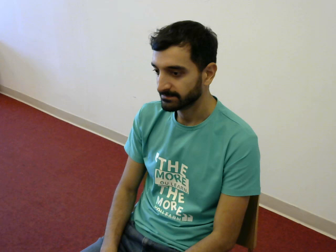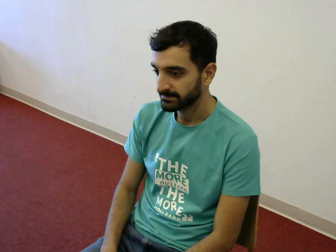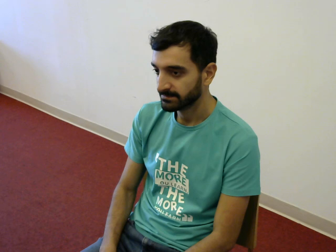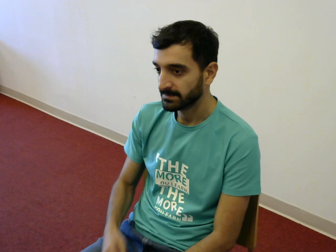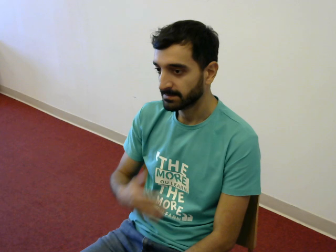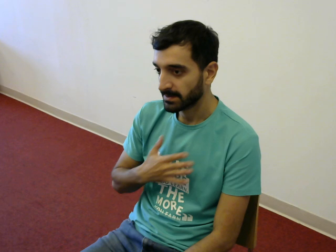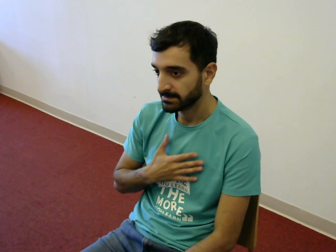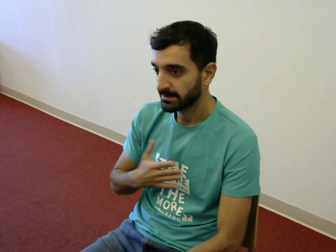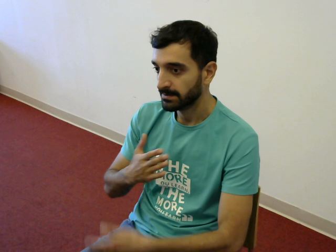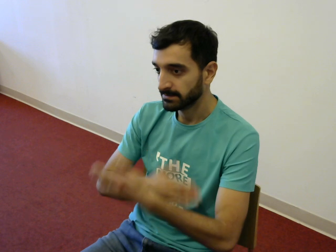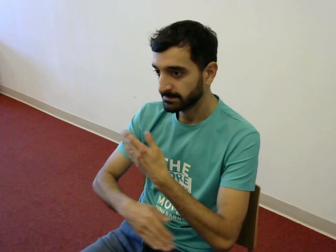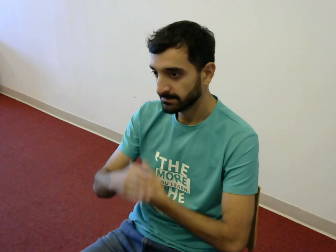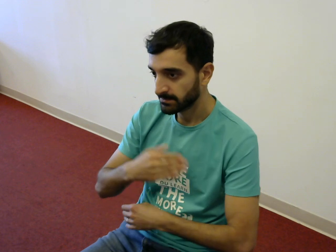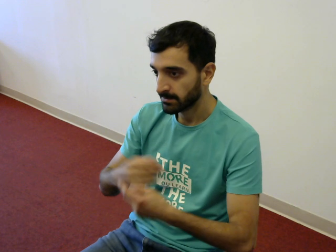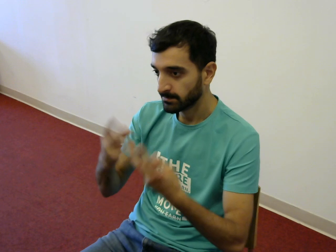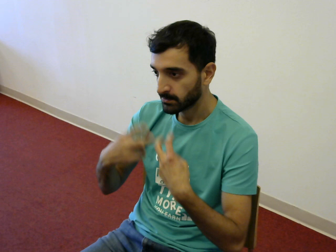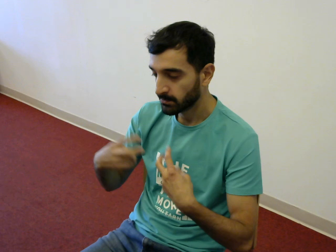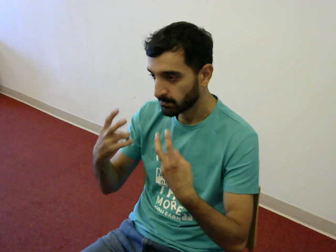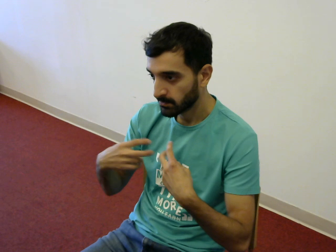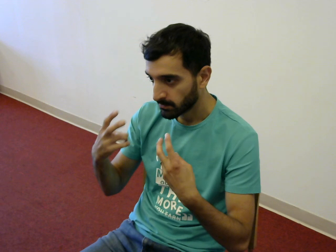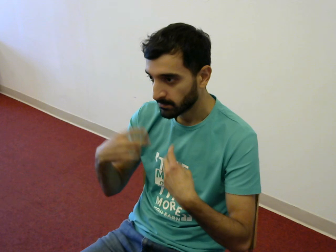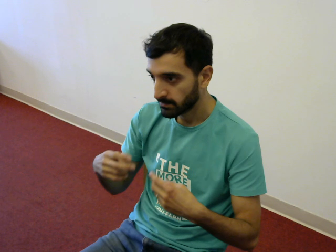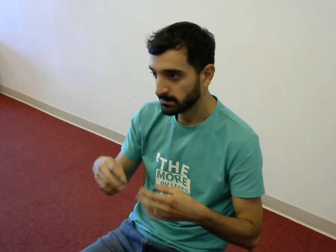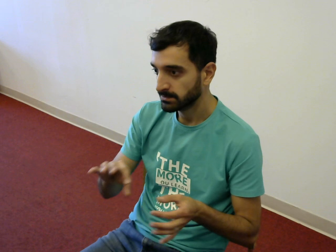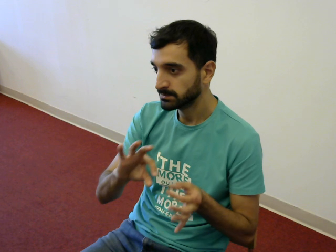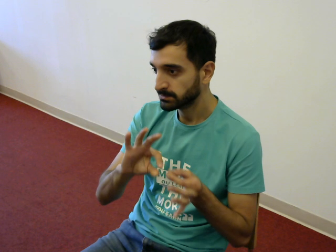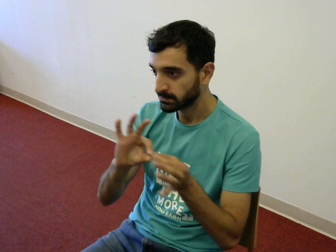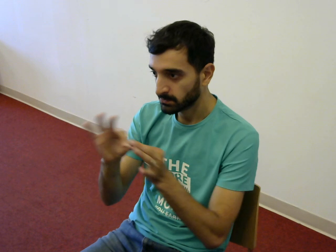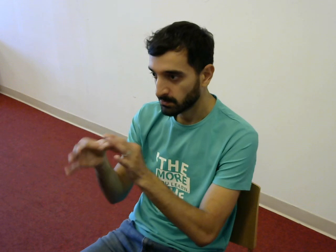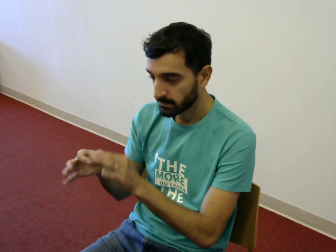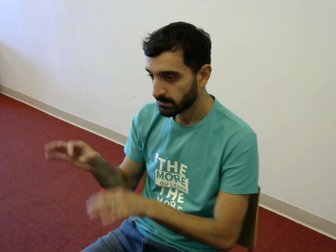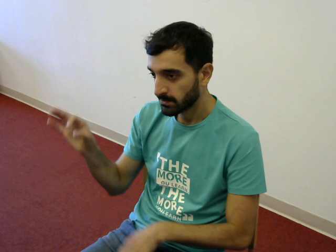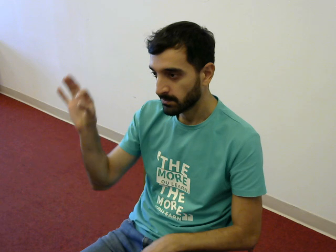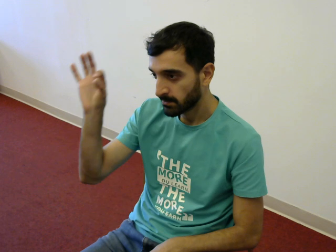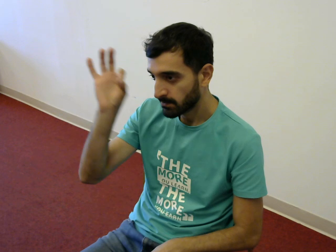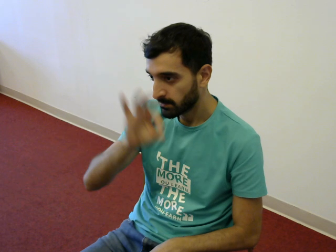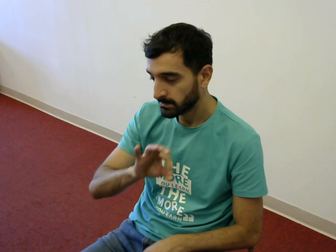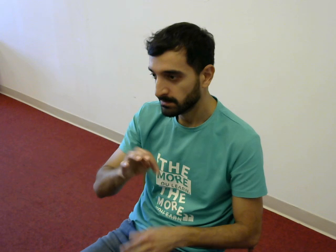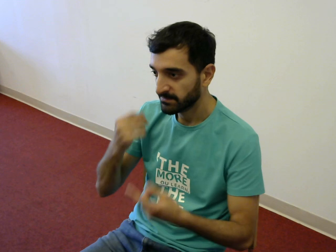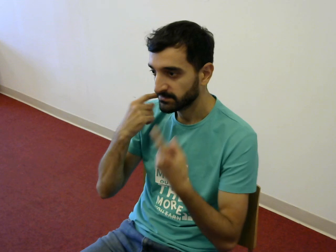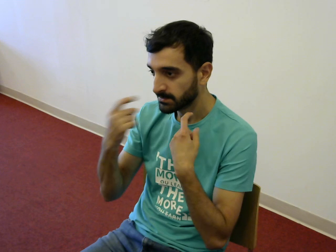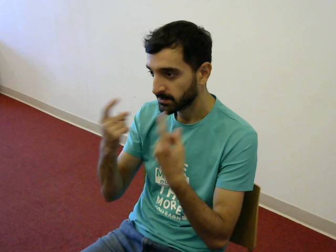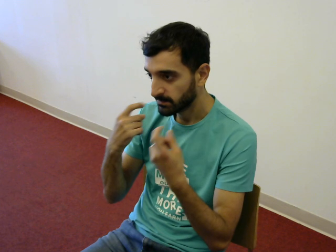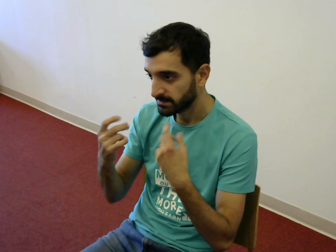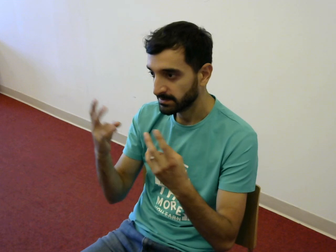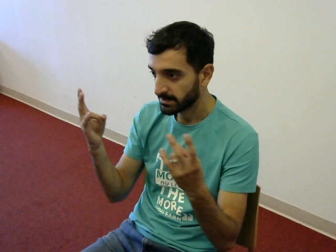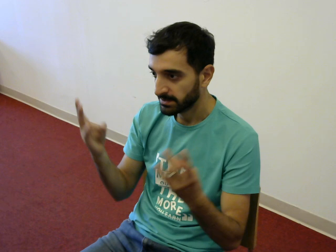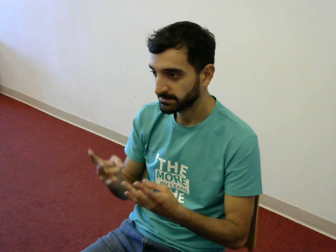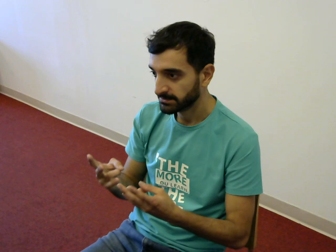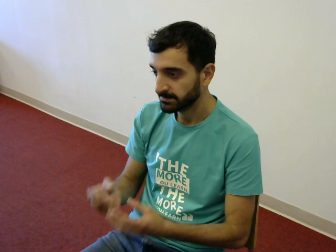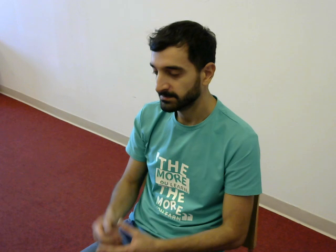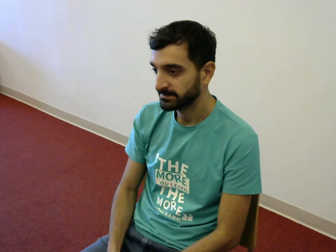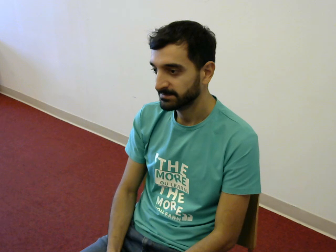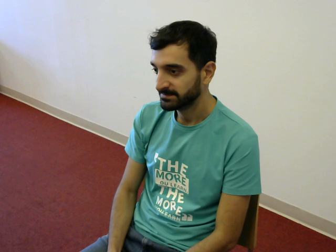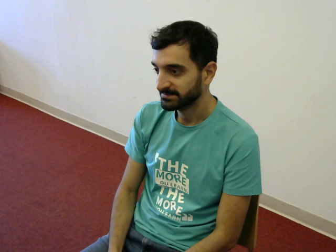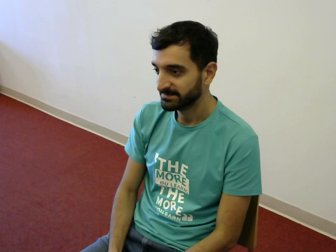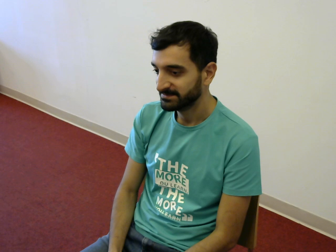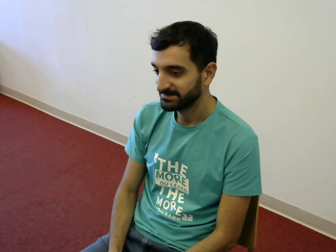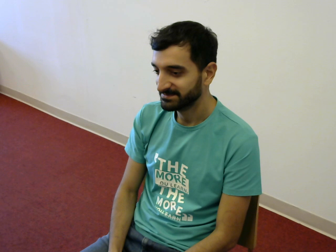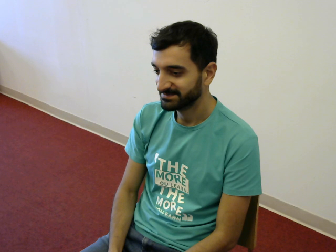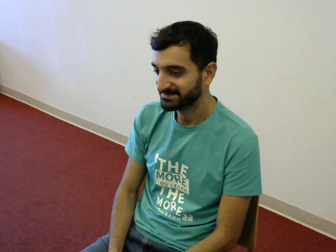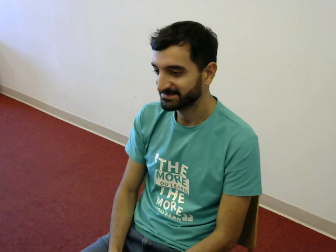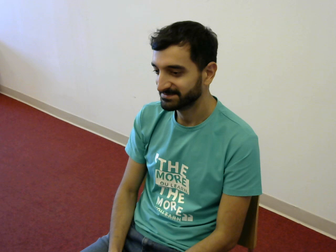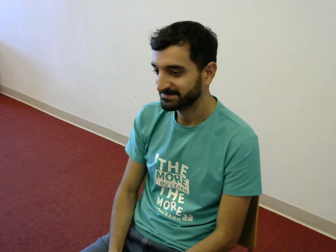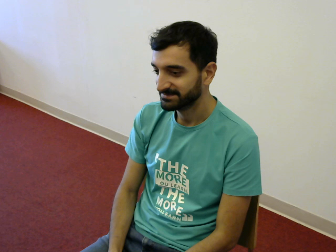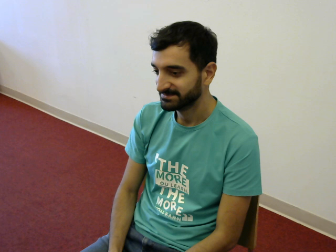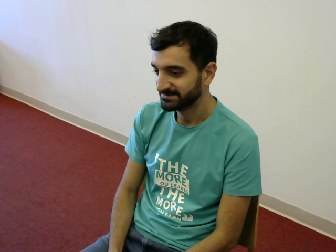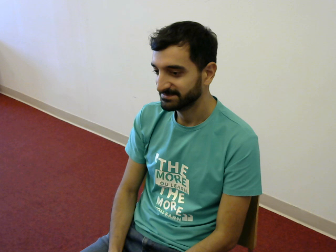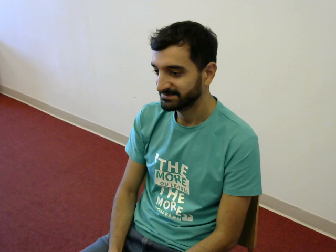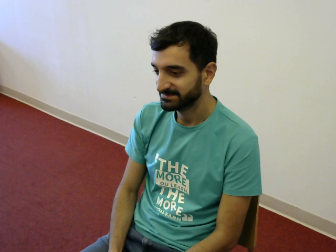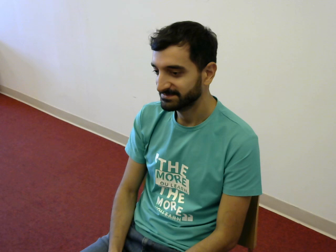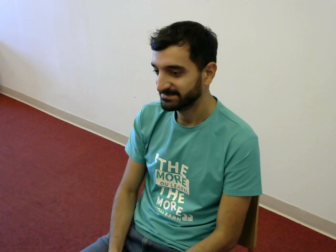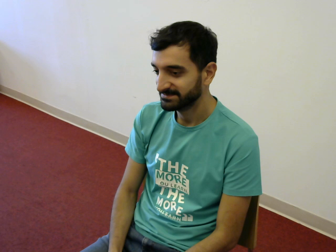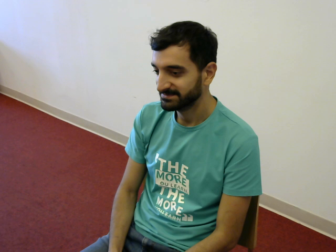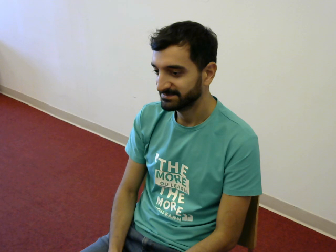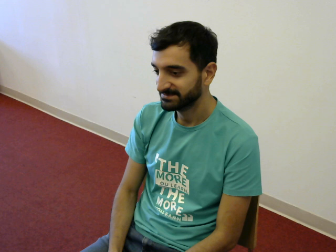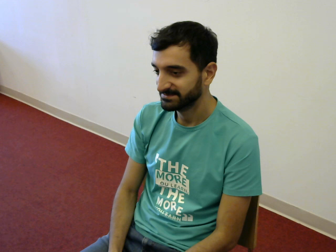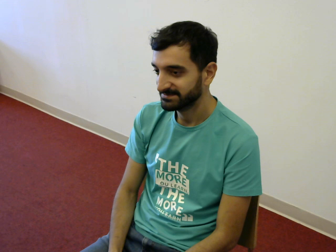Mənə əlillik müayinəsinin nəticəsi barədə məlumat lazımdır